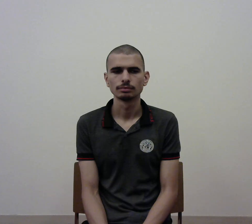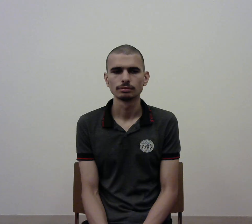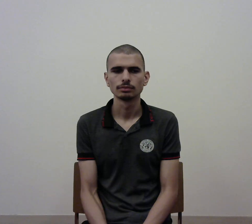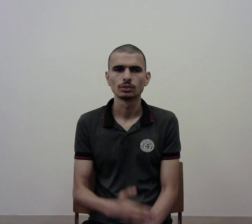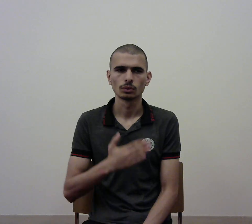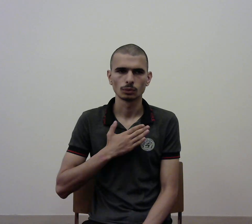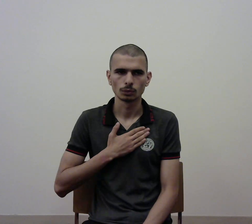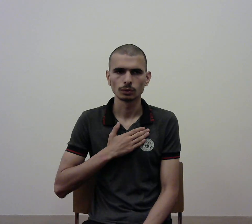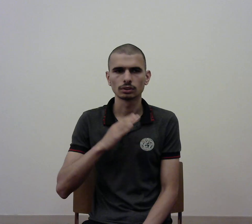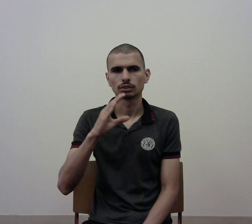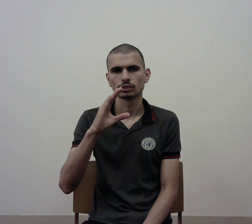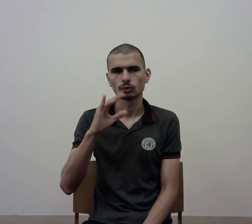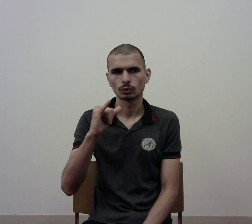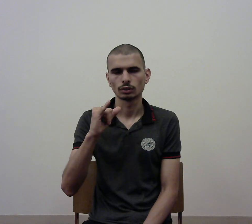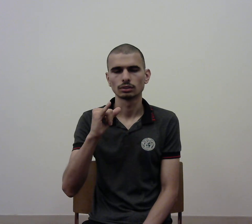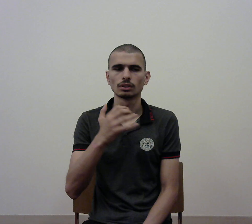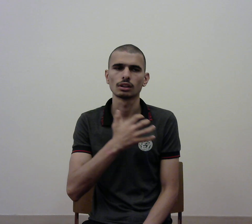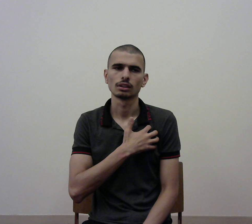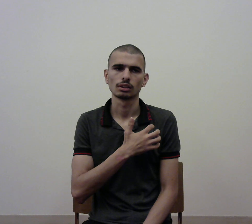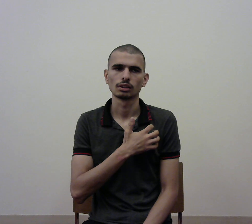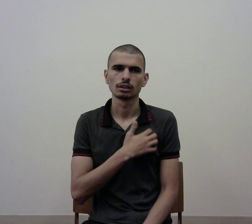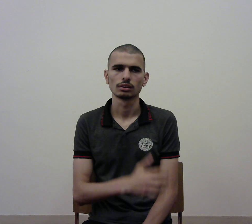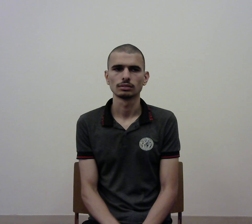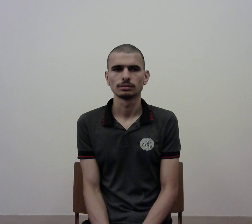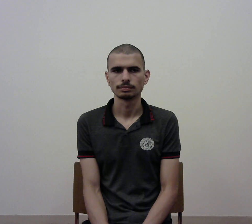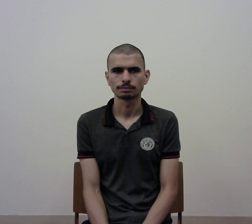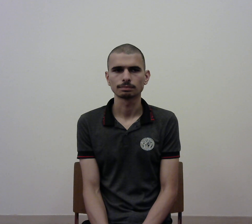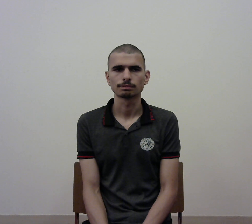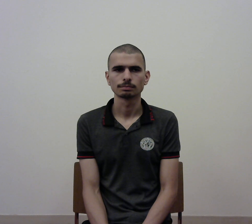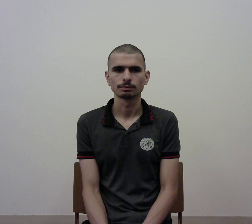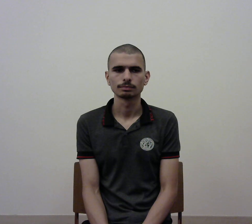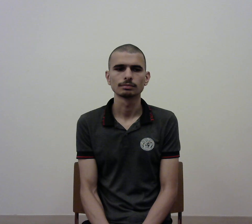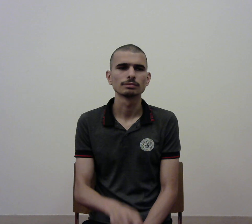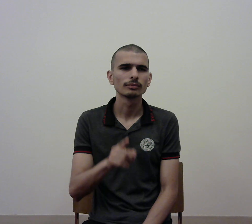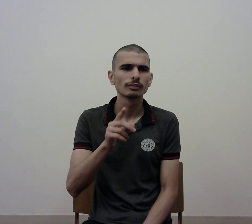Mən su istəyirəm